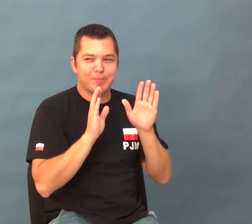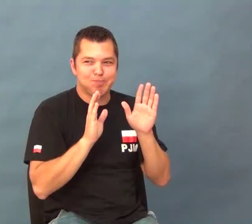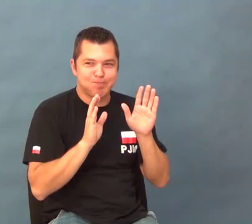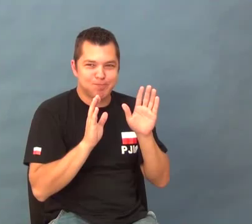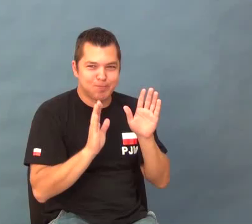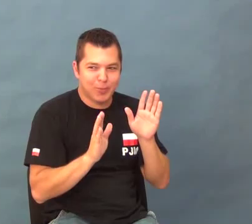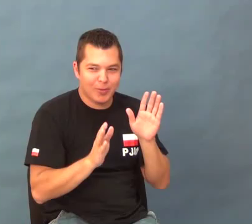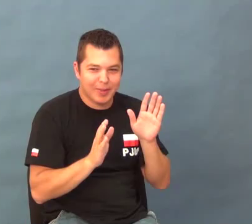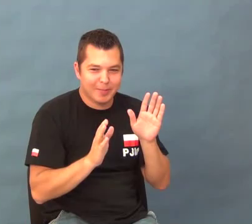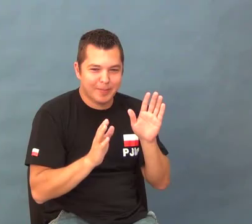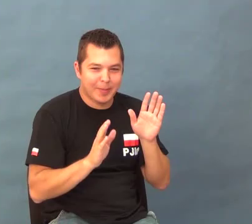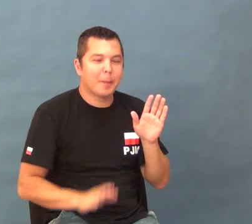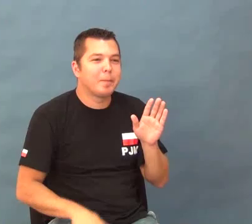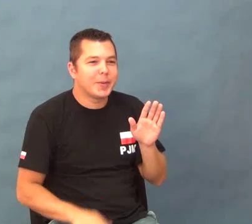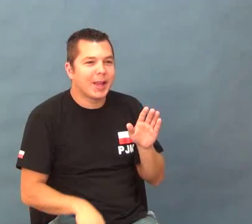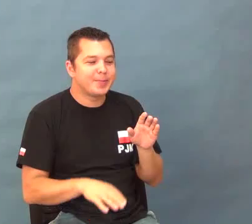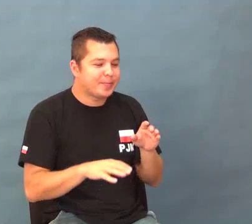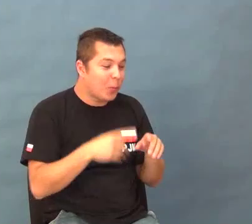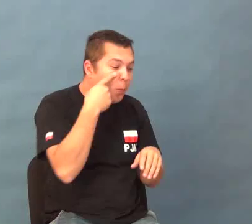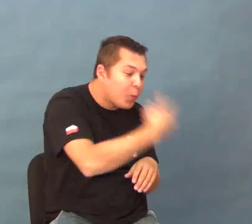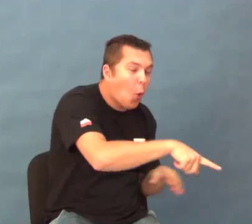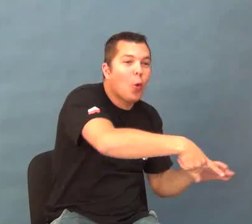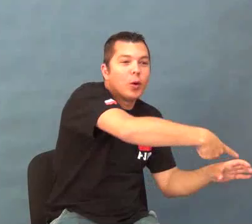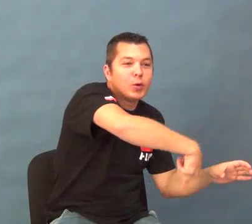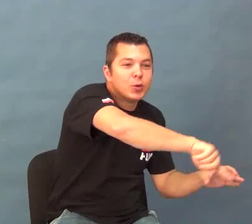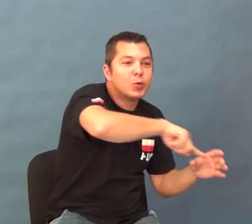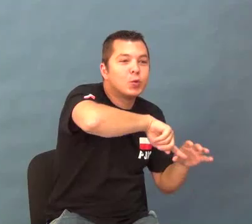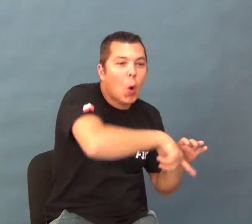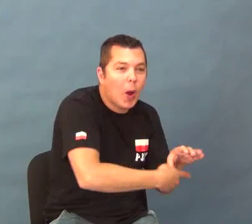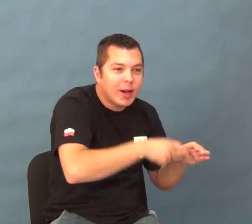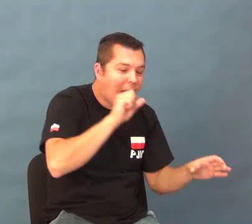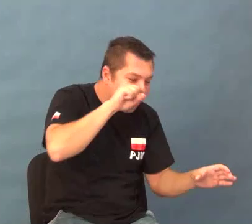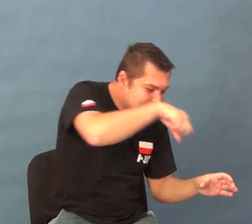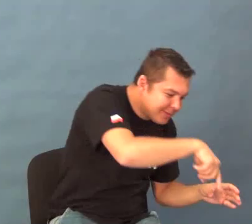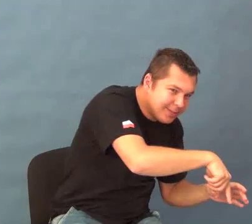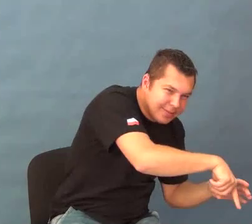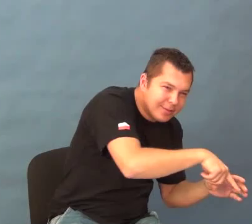Potem... pies zauważa dziurę w ziemi i wkłada tam pysk.